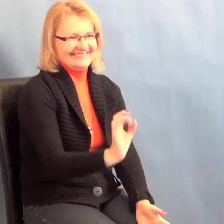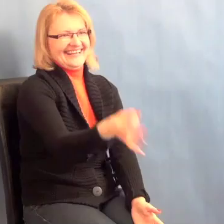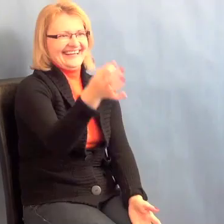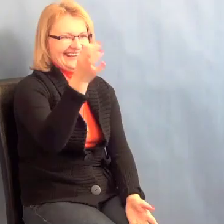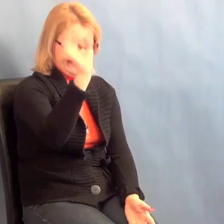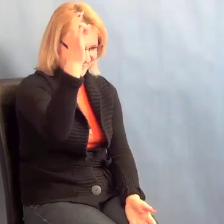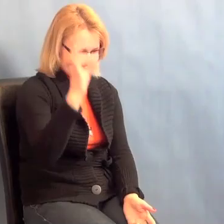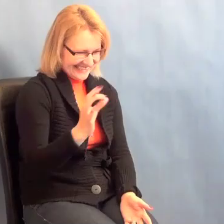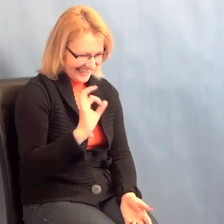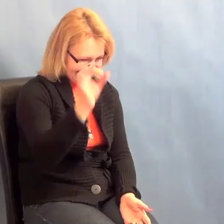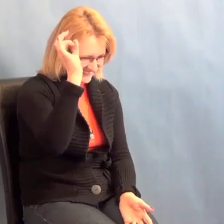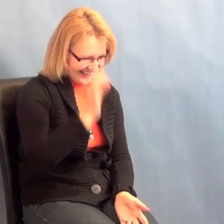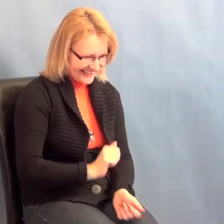Dobrze, dobrze to będzie środa.